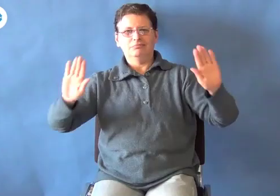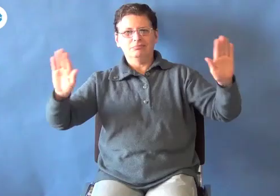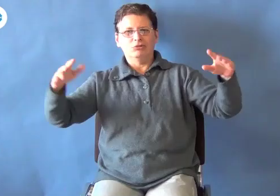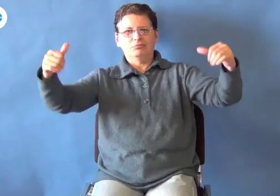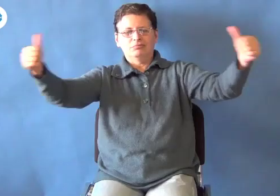Bóg.